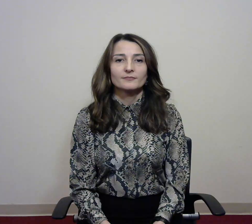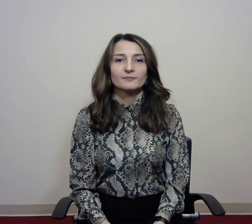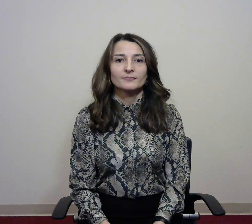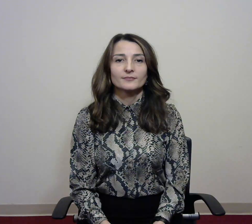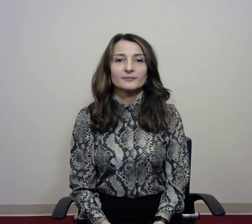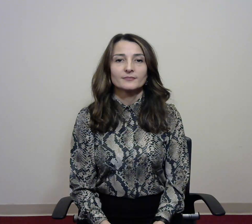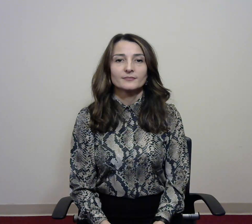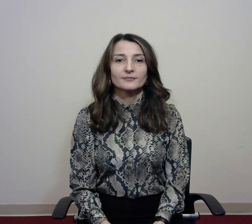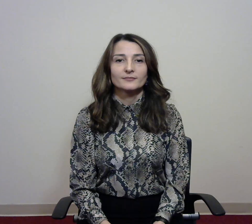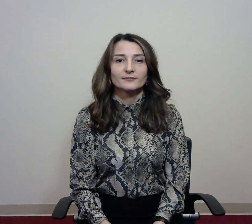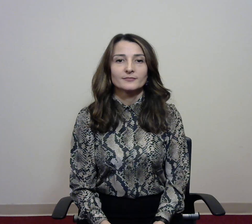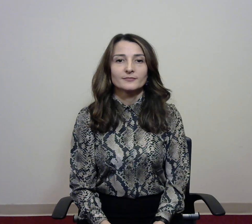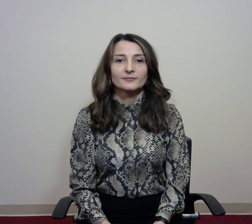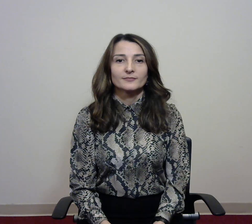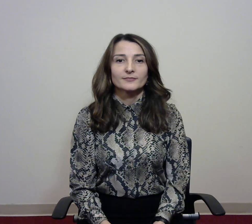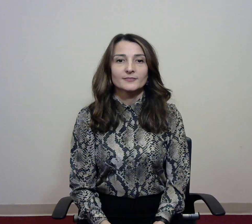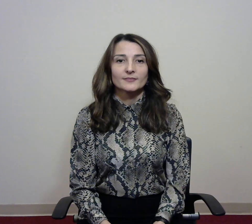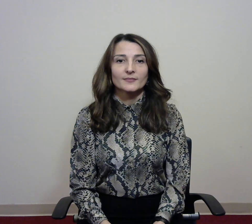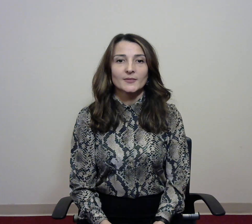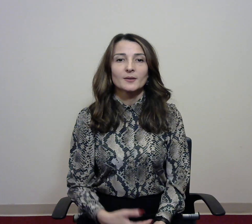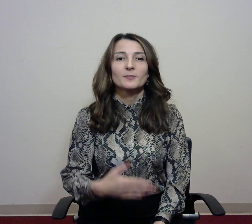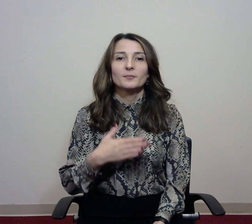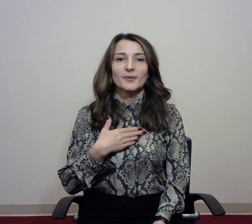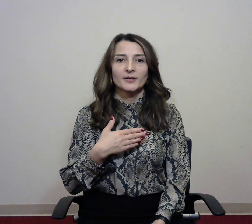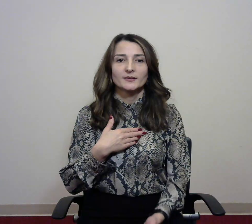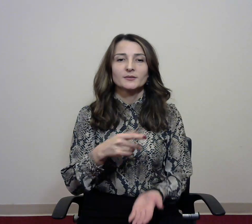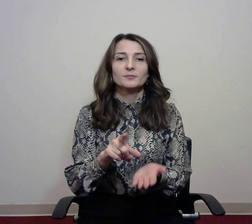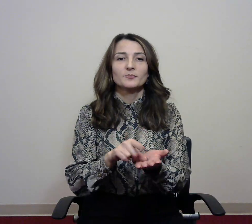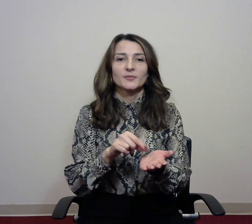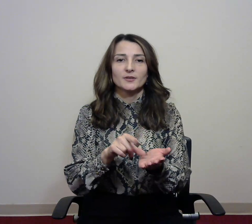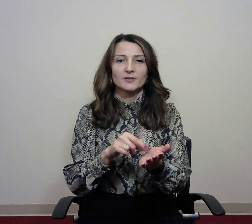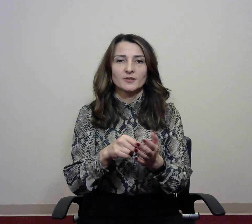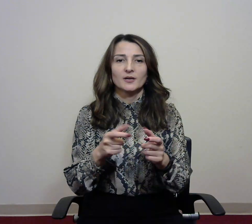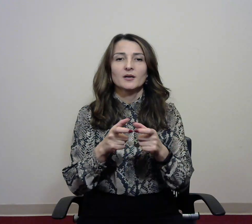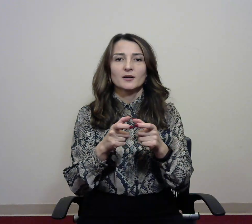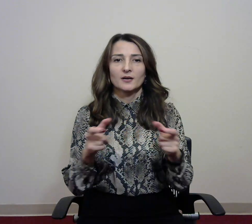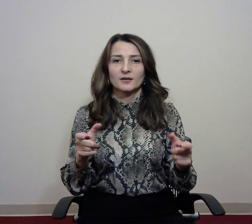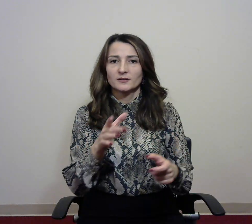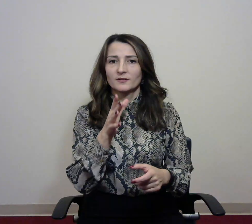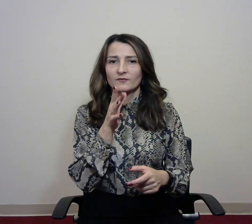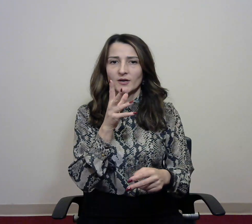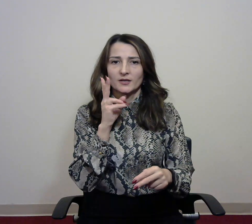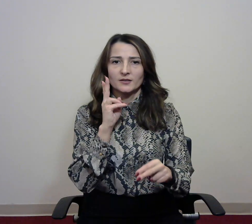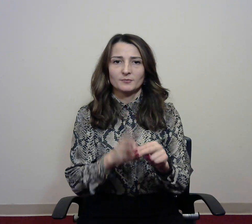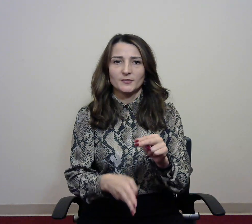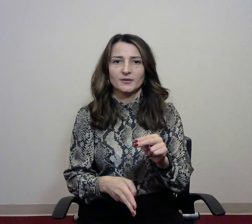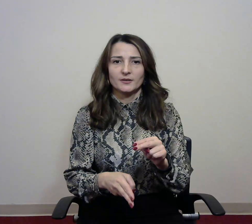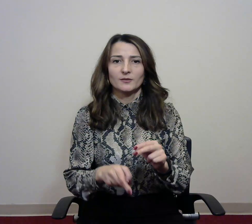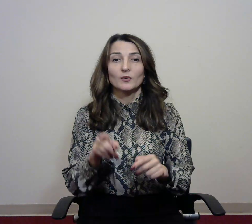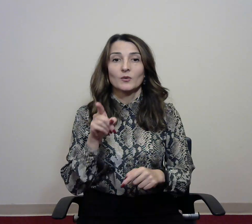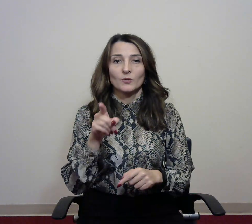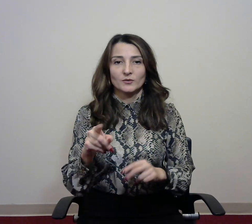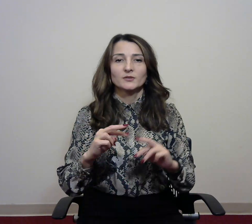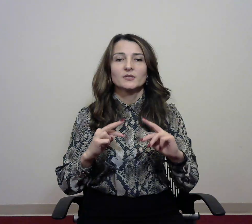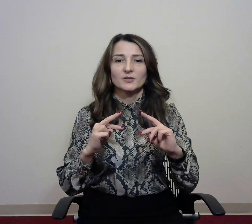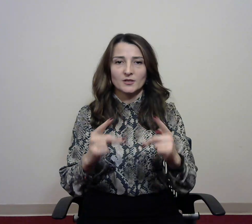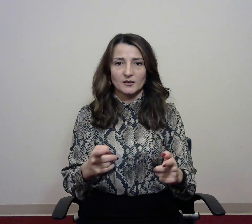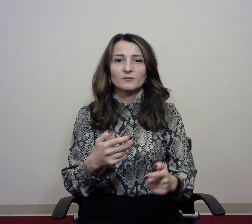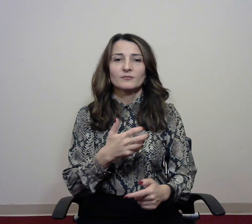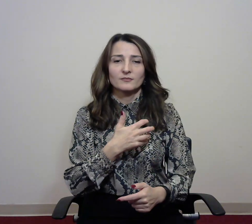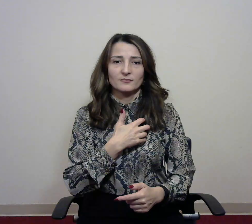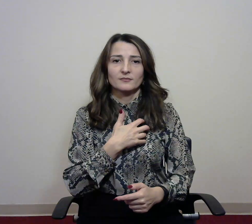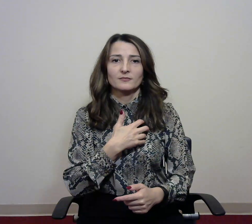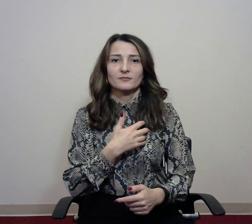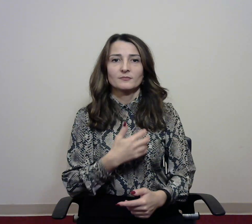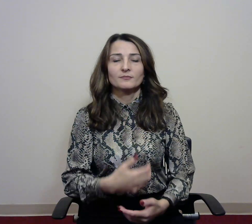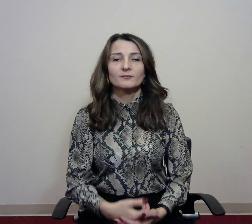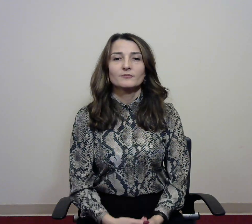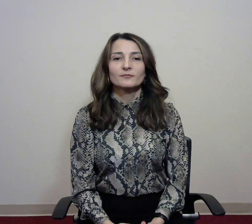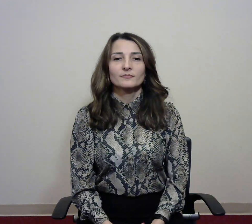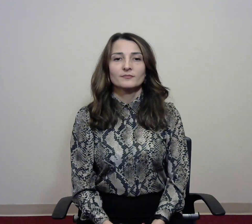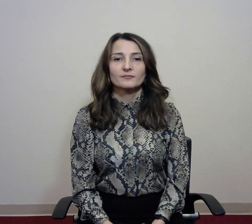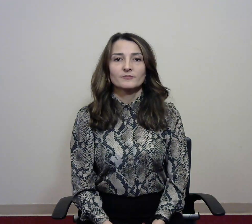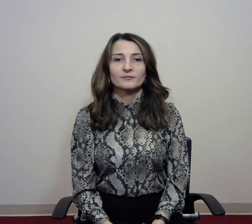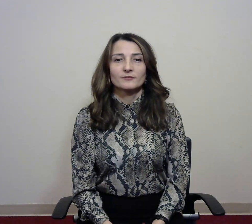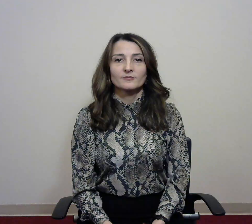Mənim pensiya kartımın müddəti bitib, onu dəyişmək istəyirəm